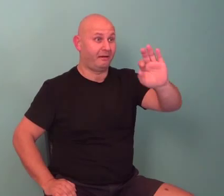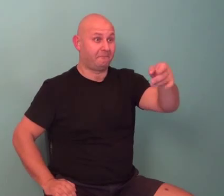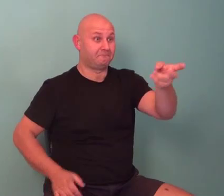Dobrze.